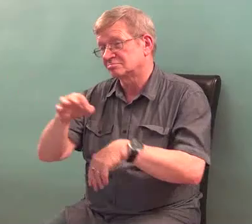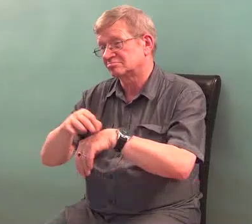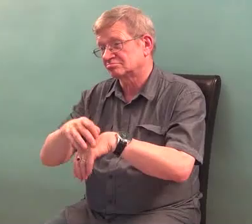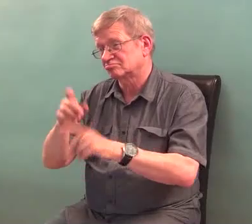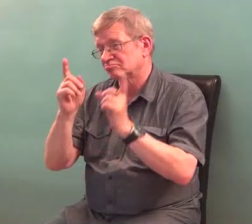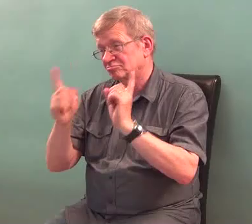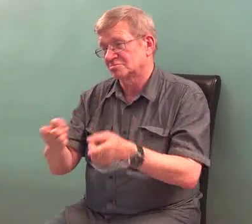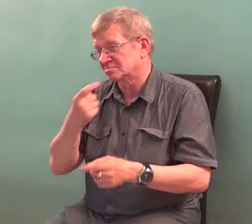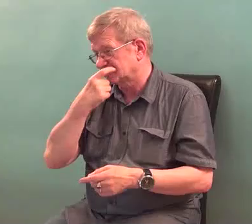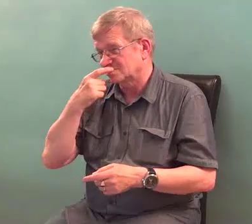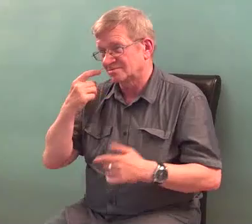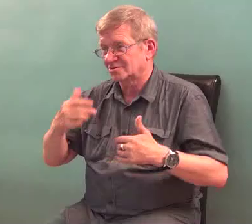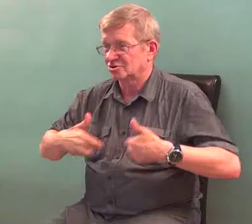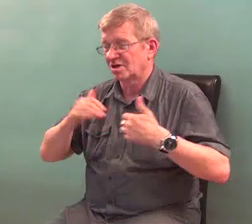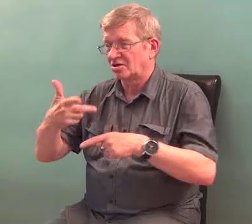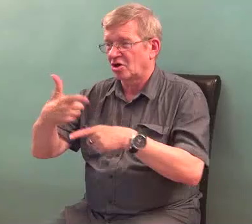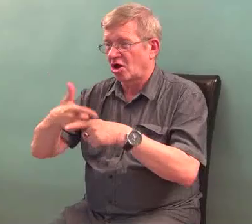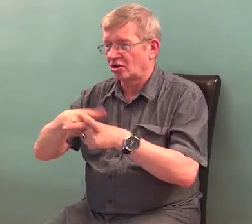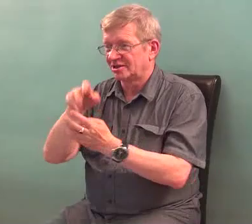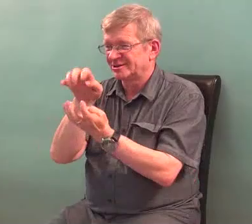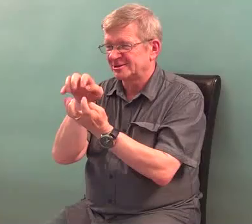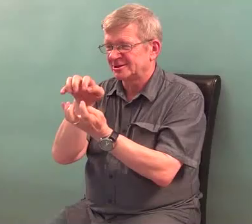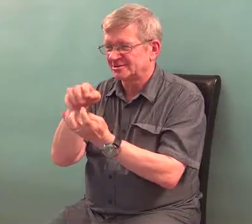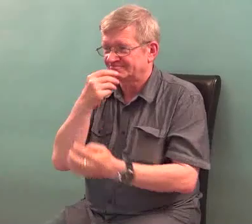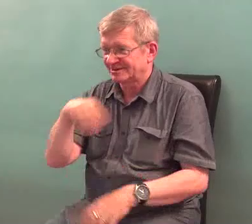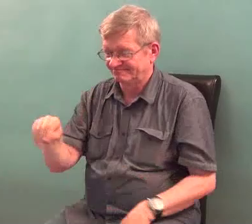Musisz mieć zdrowe zęby jak koń, super.